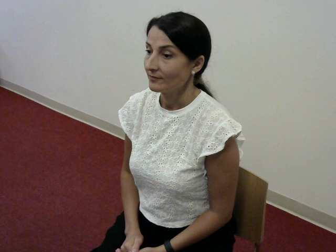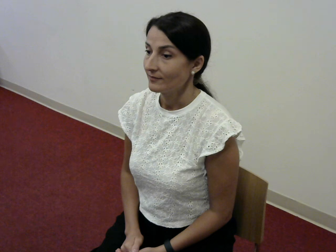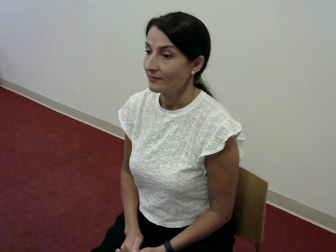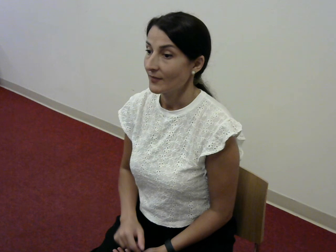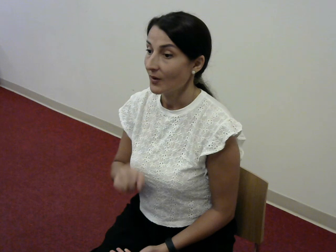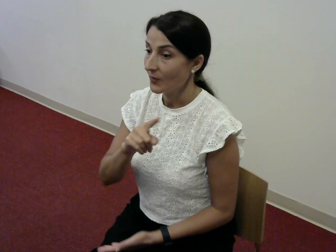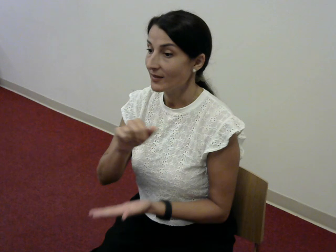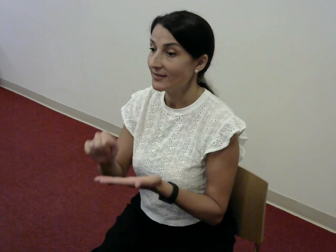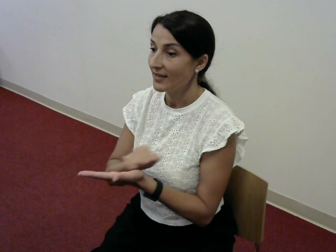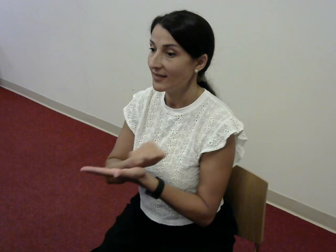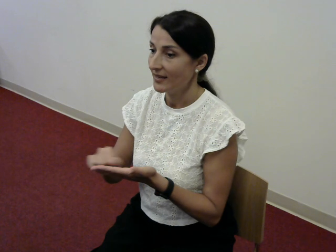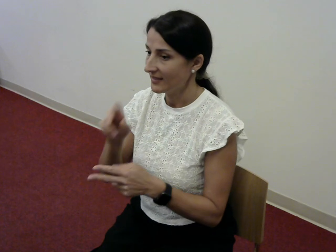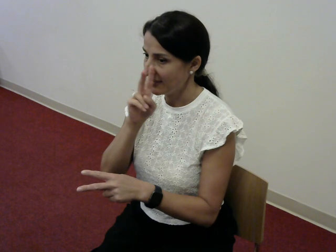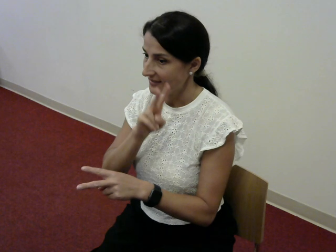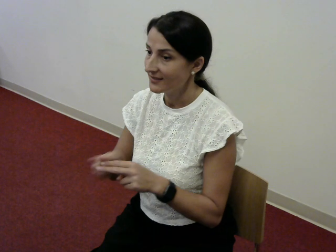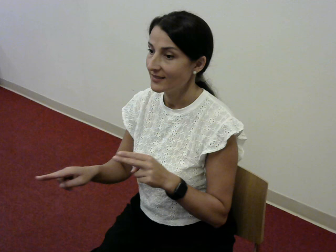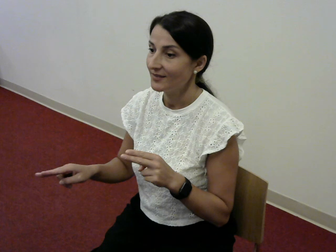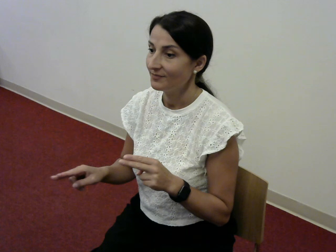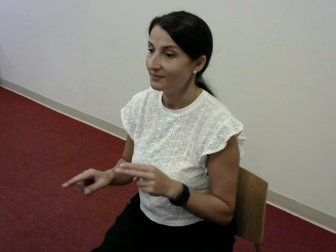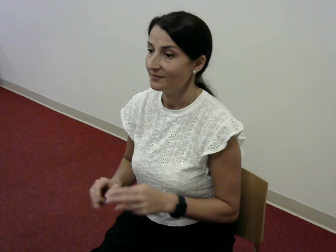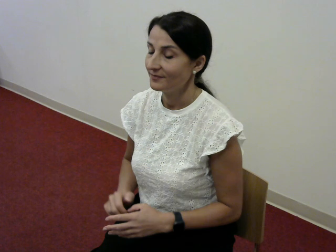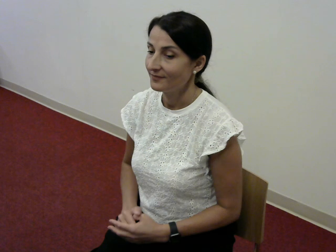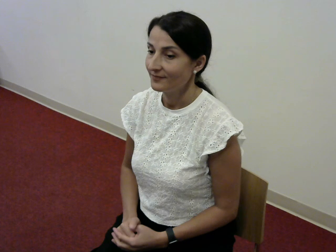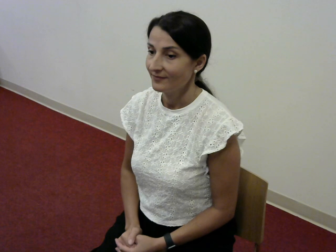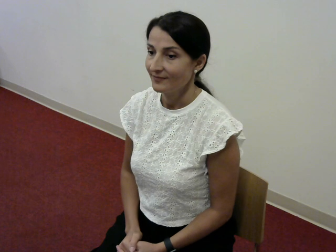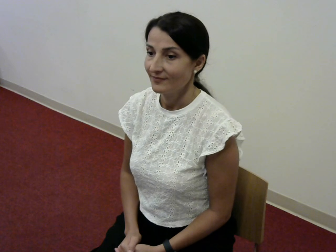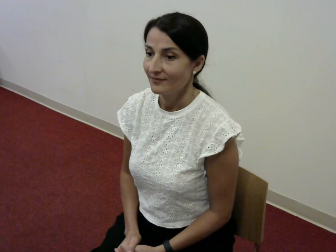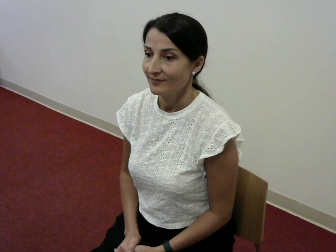O sənədlərini itirib